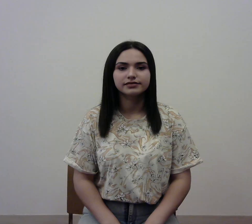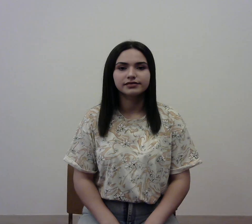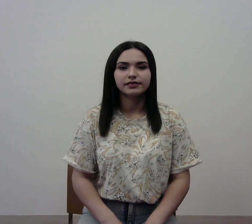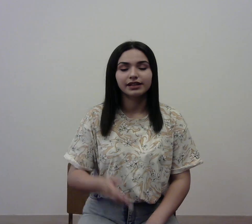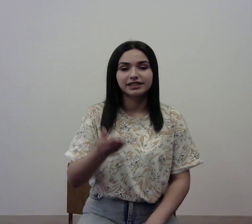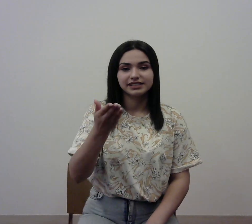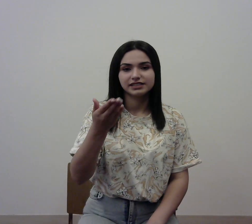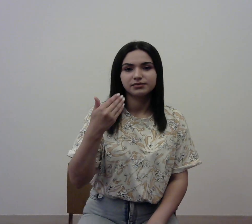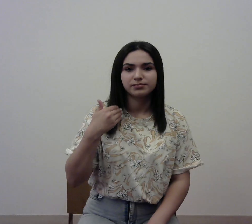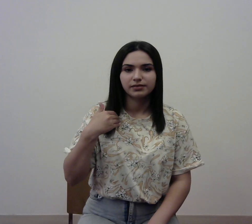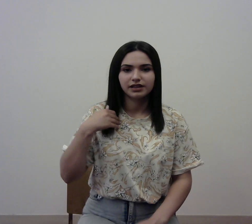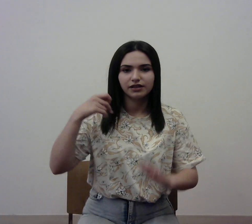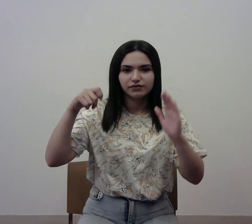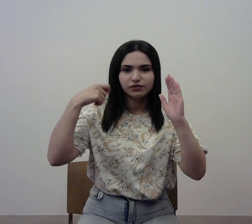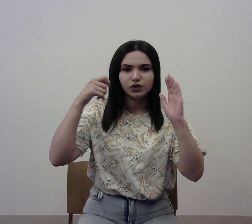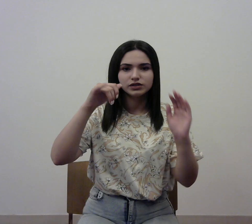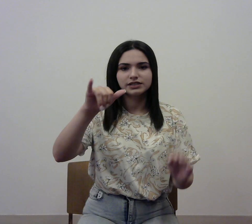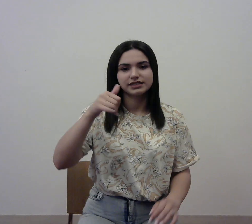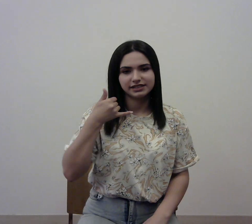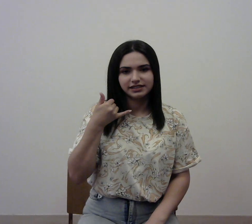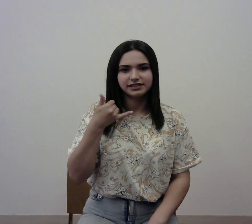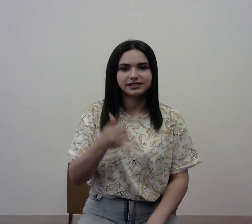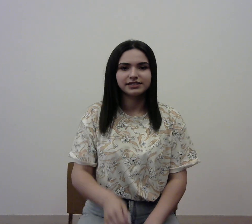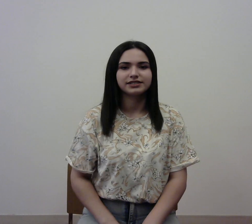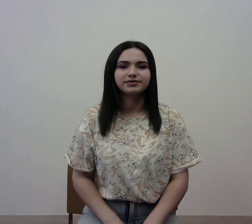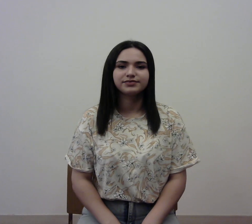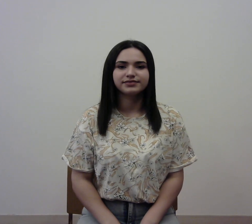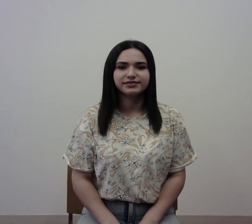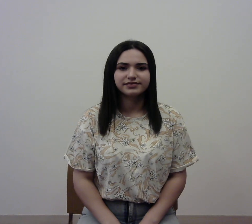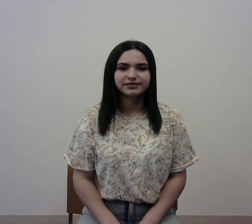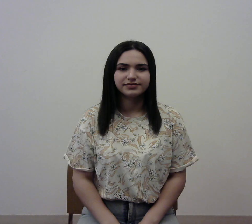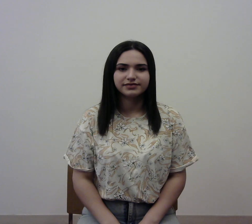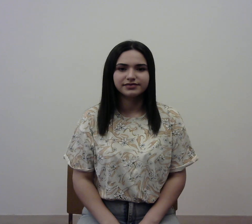Siz mənə video zəng edin